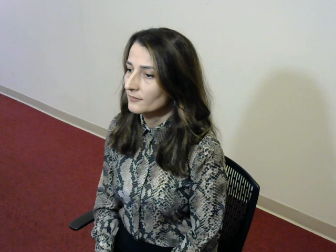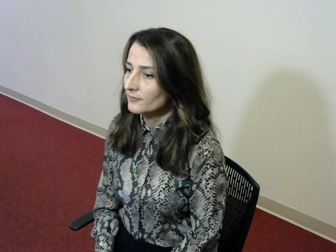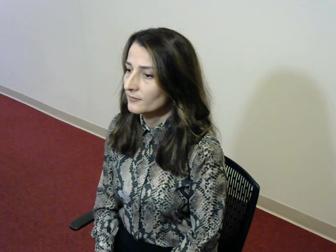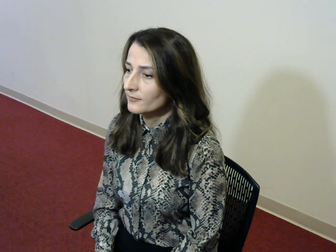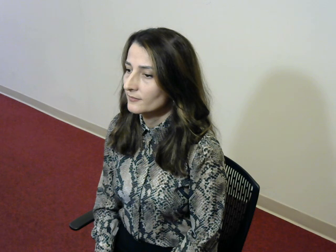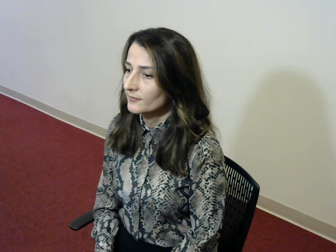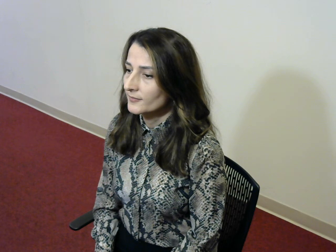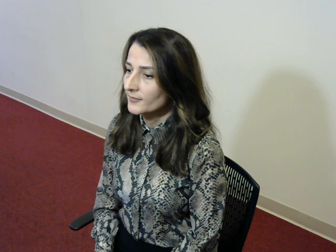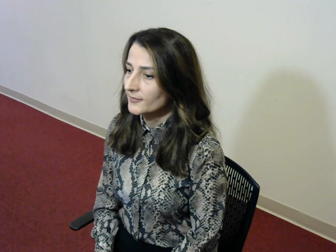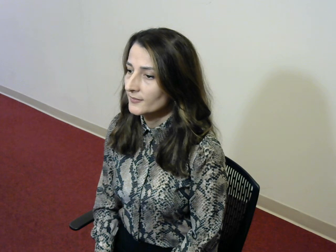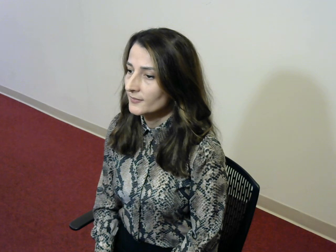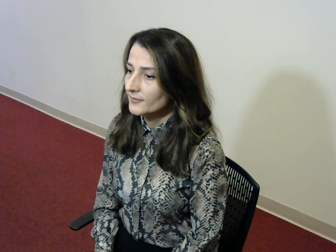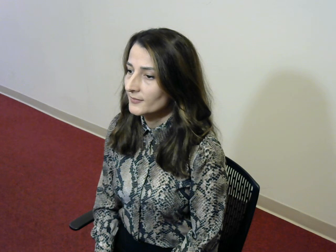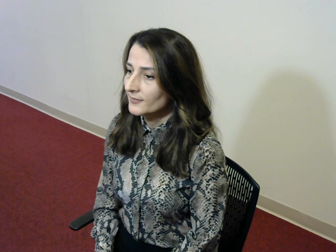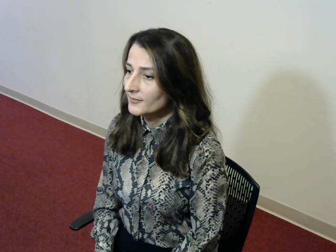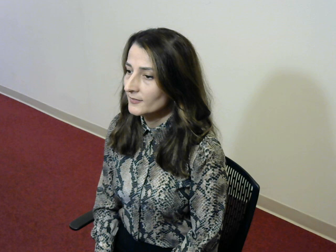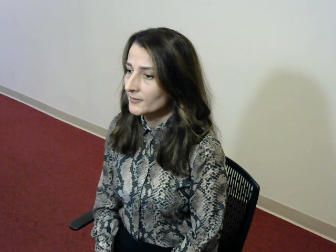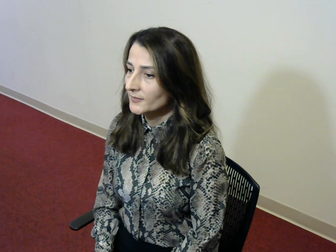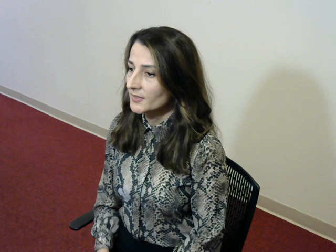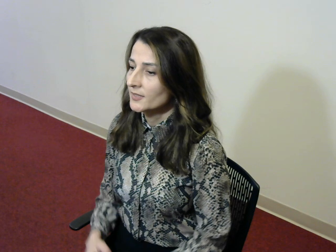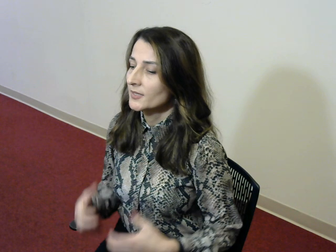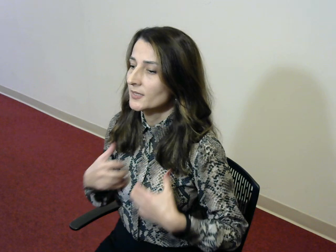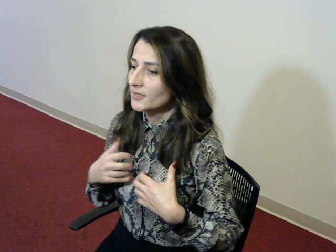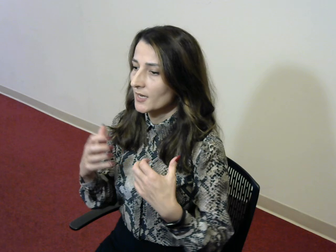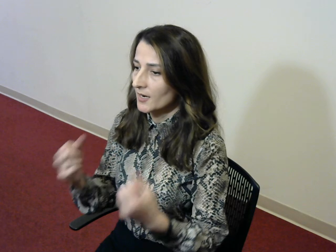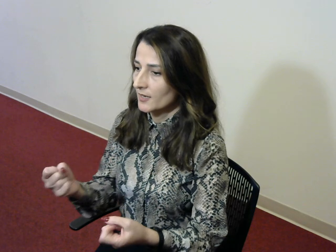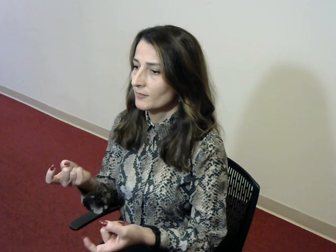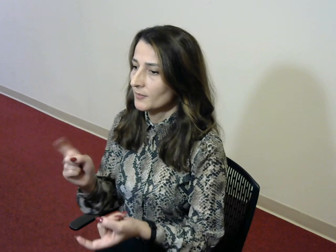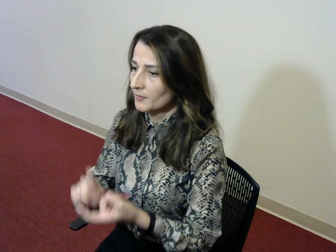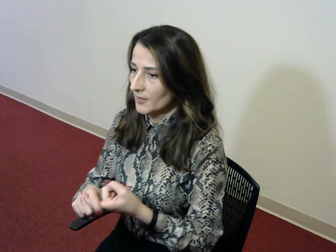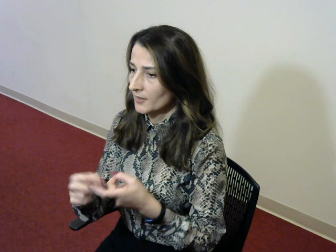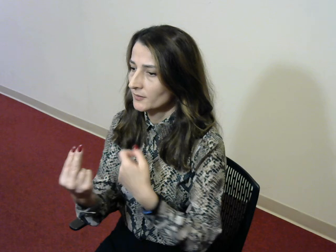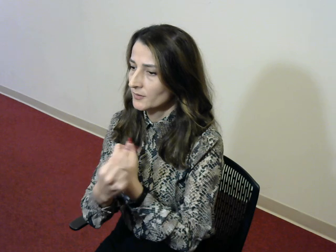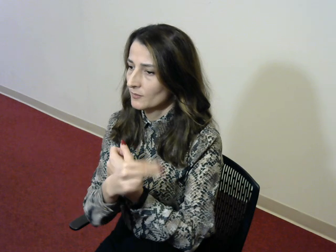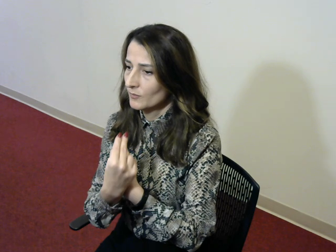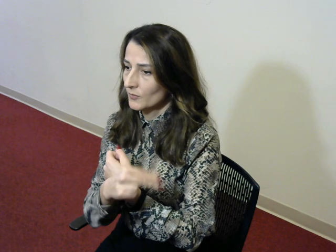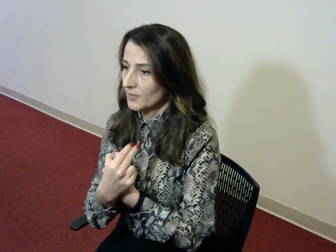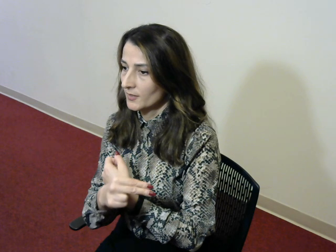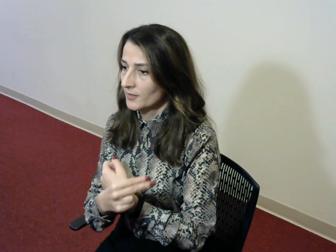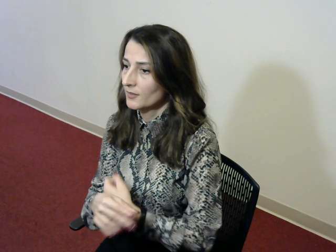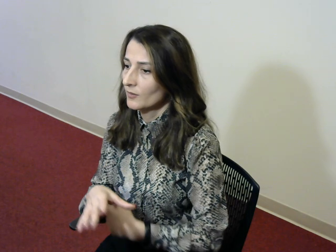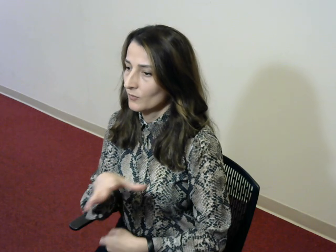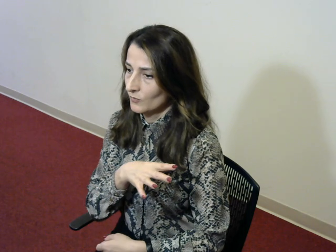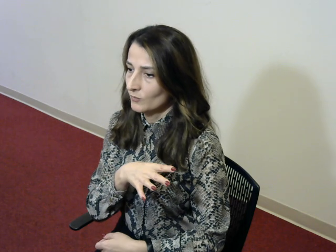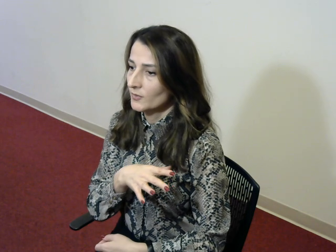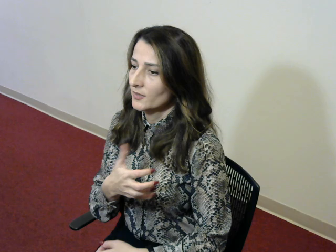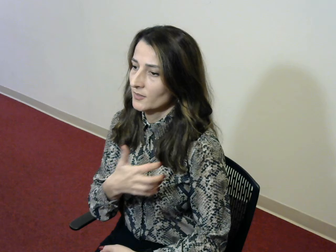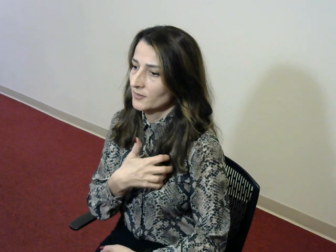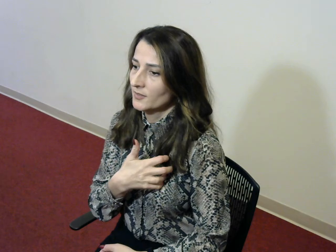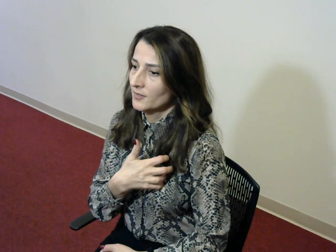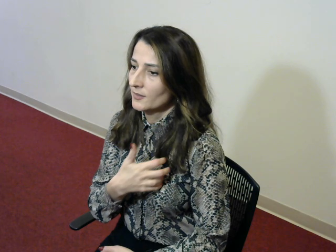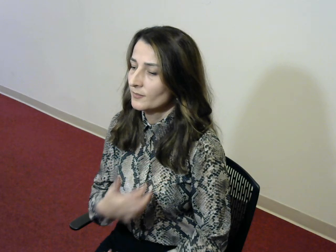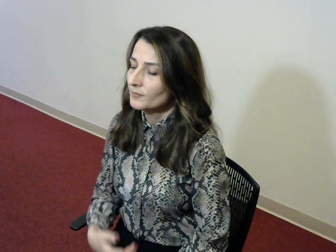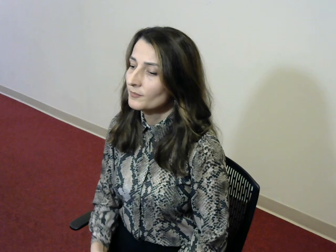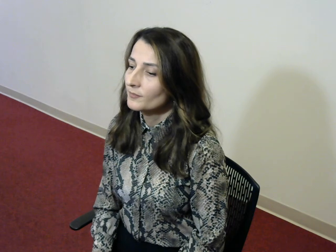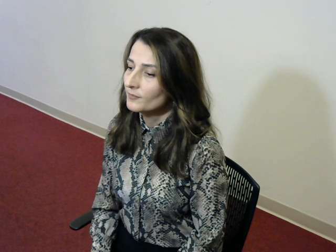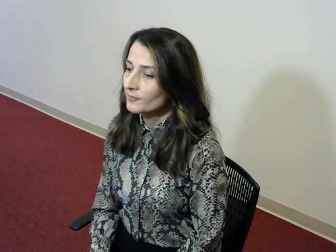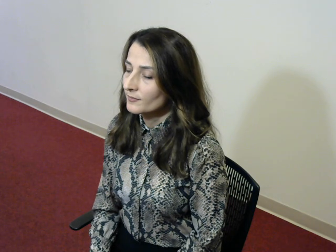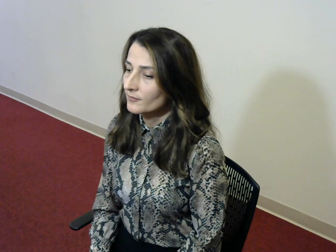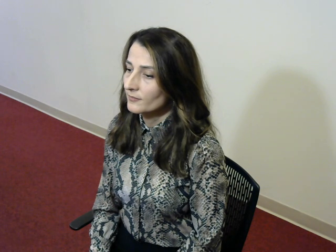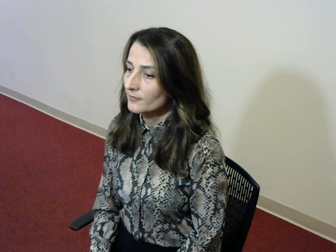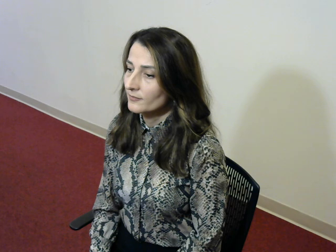Sağlamlığımla bağlı müalicə olmaq istəyirəm